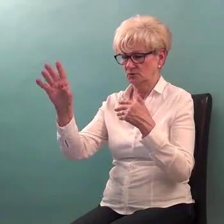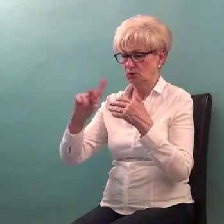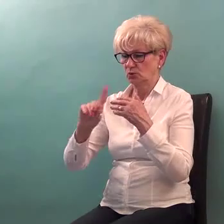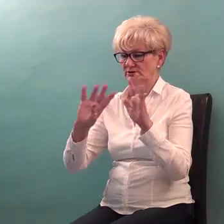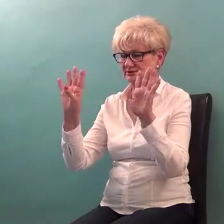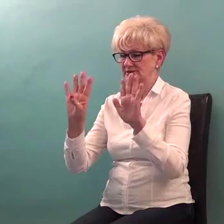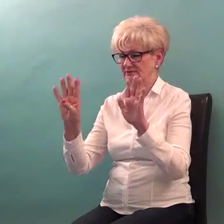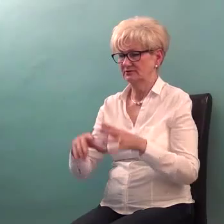Numer dziewiąty.